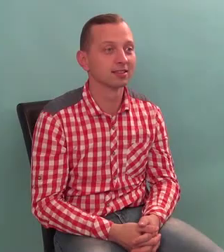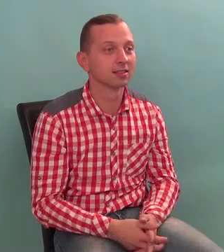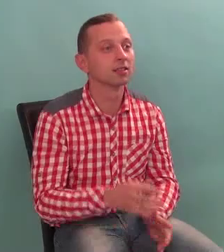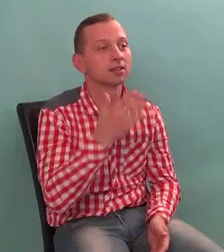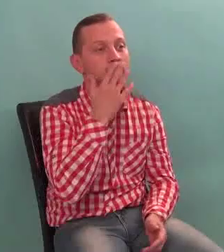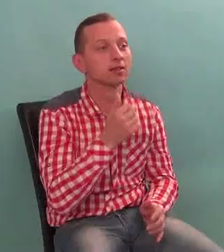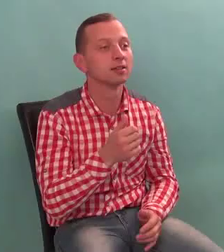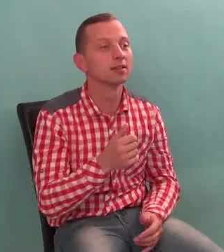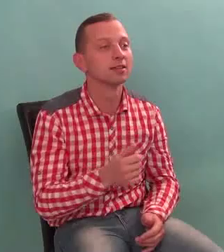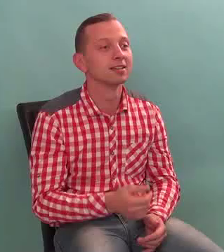Jakie zadanie?